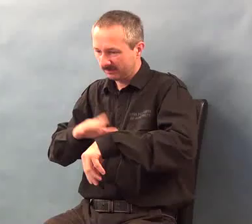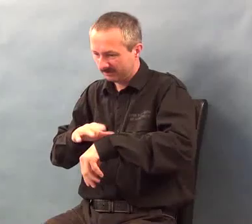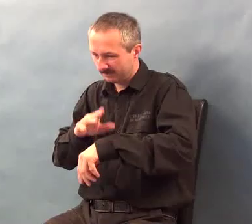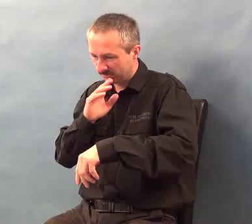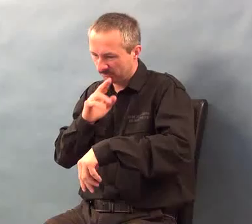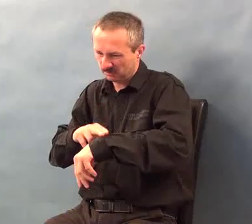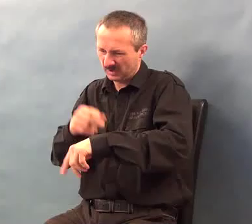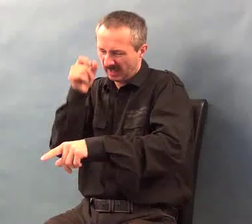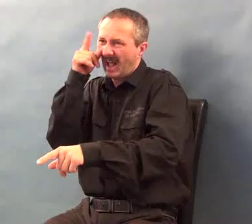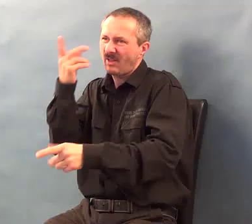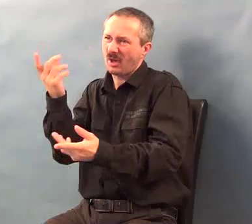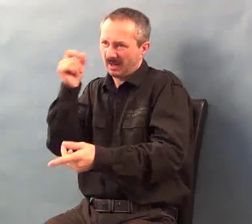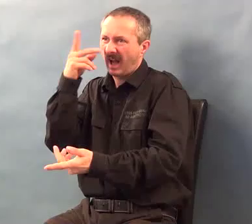Chyba godziny poranne.